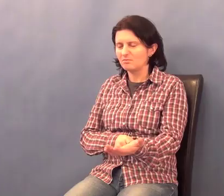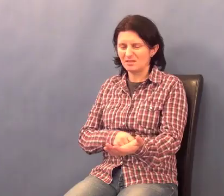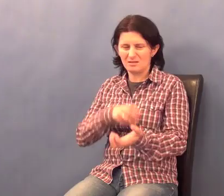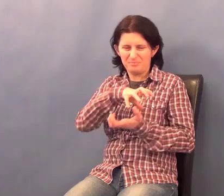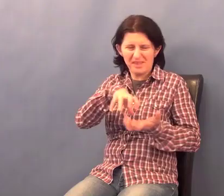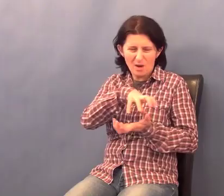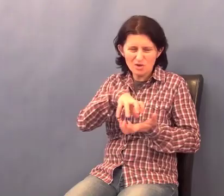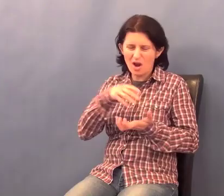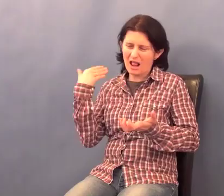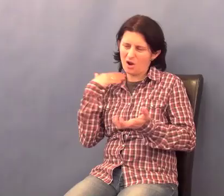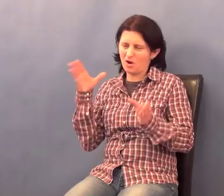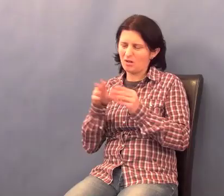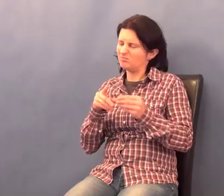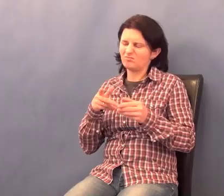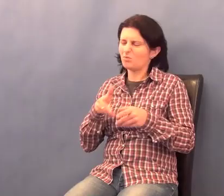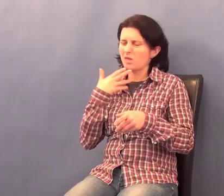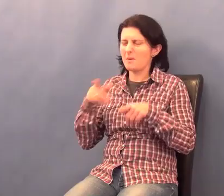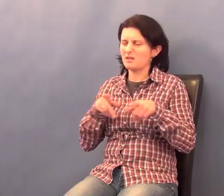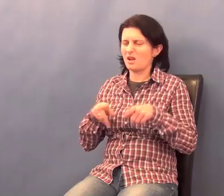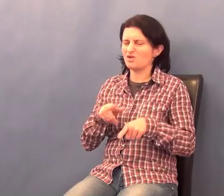Mięso i alkohol razem to nie ma znaczenia.